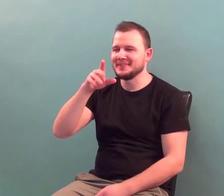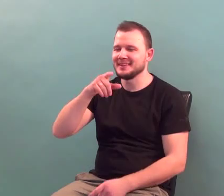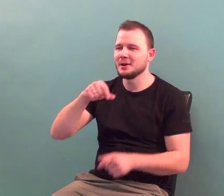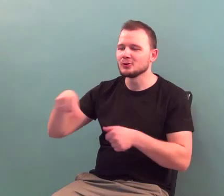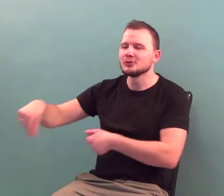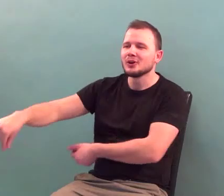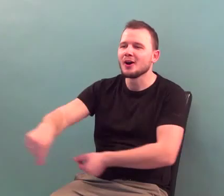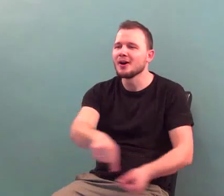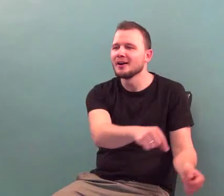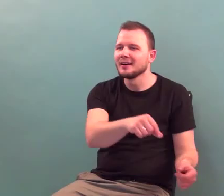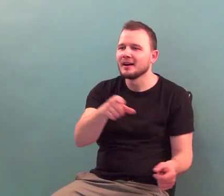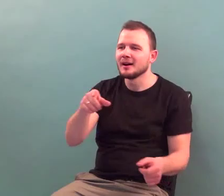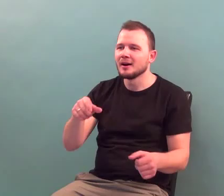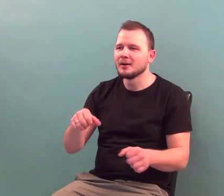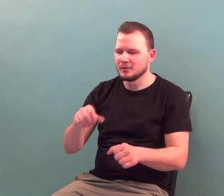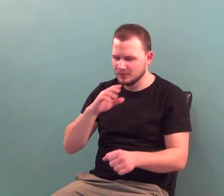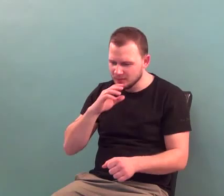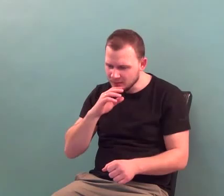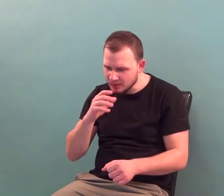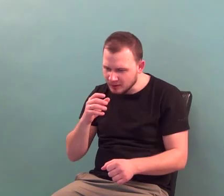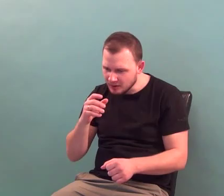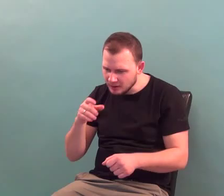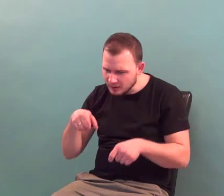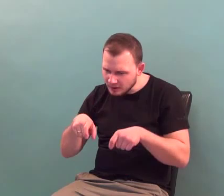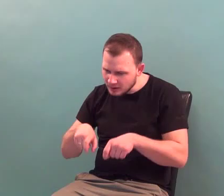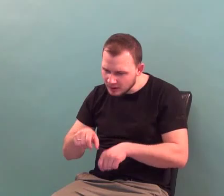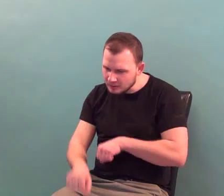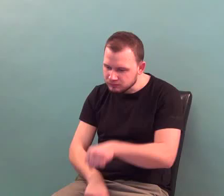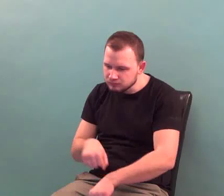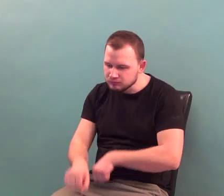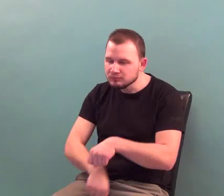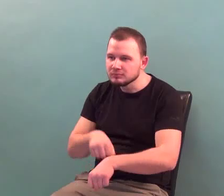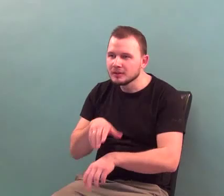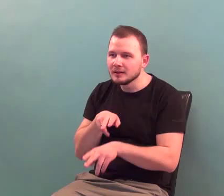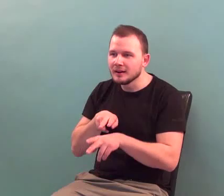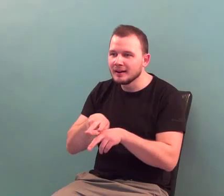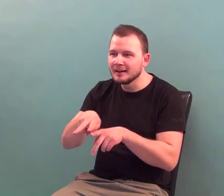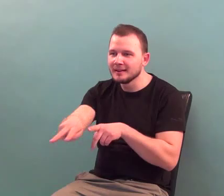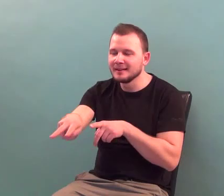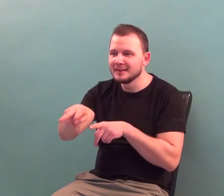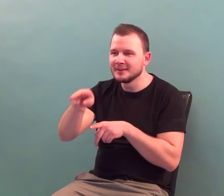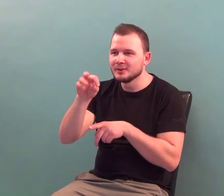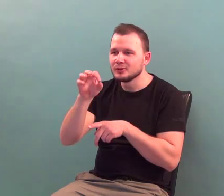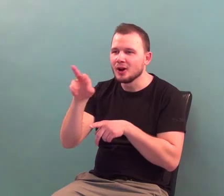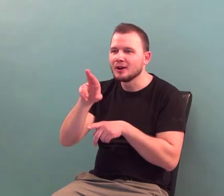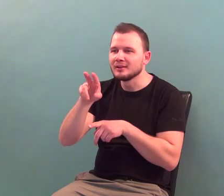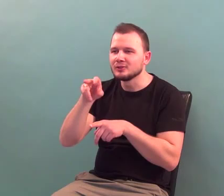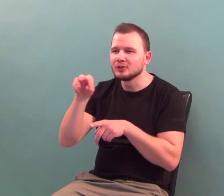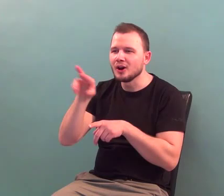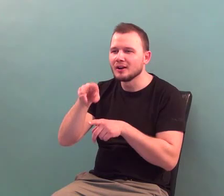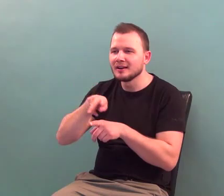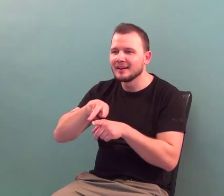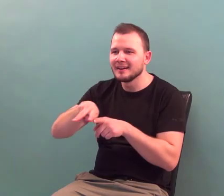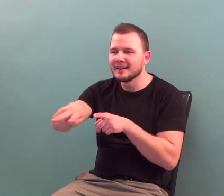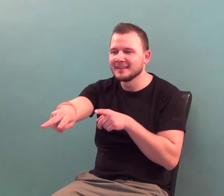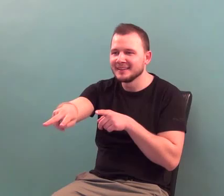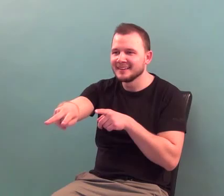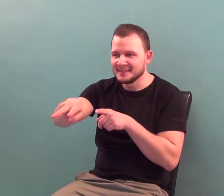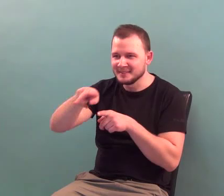To coś na torze jeździ, podobnego do roweru, tylko że na torze.